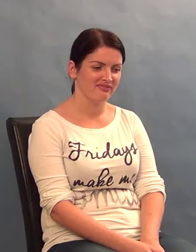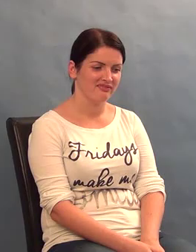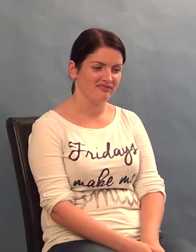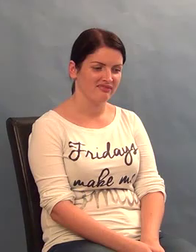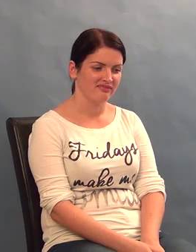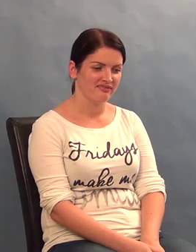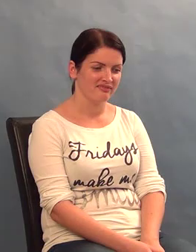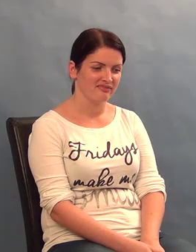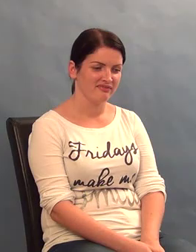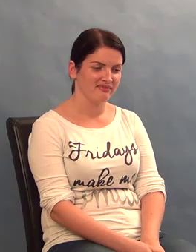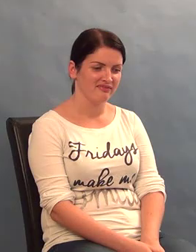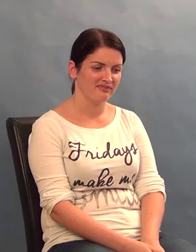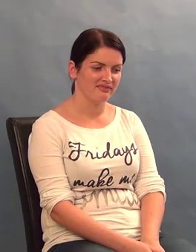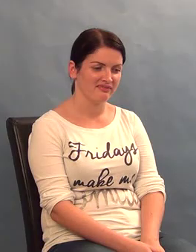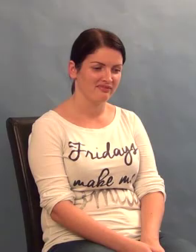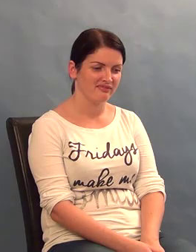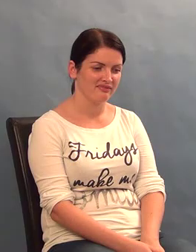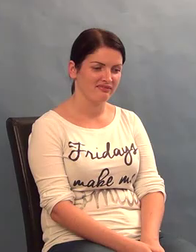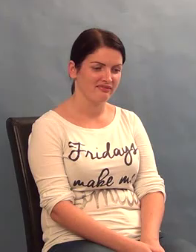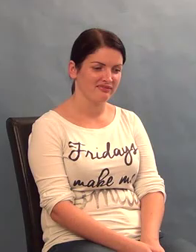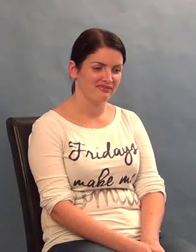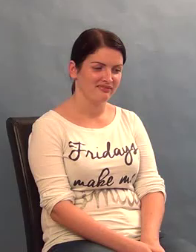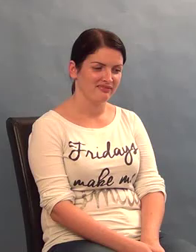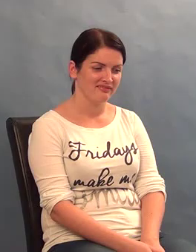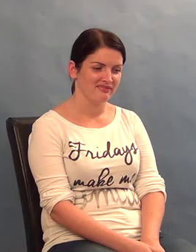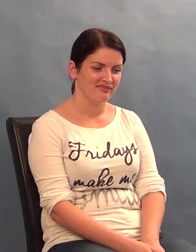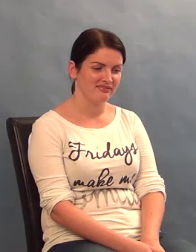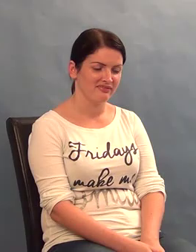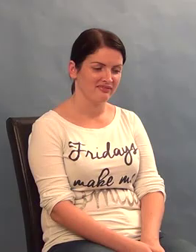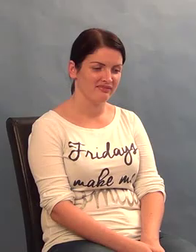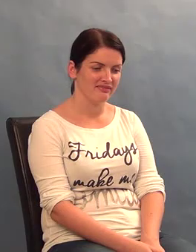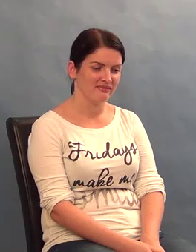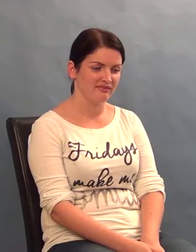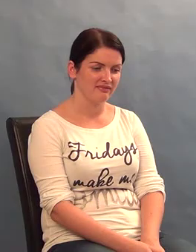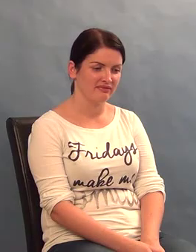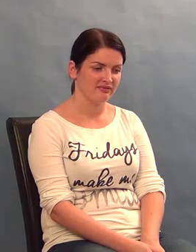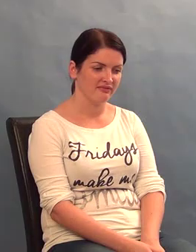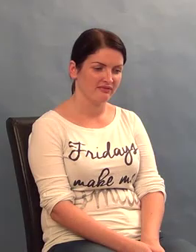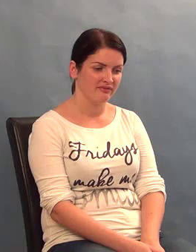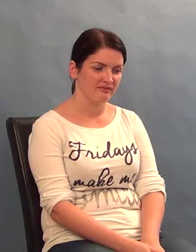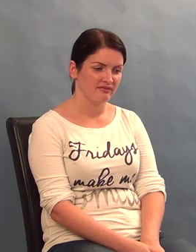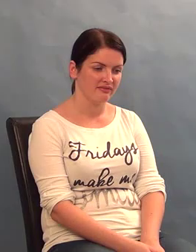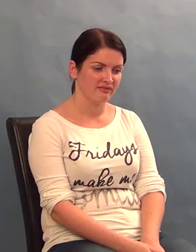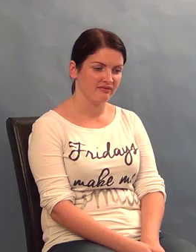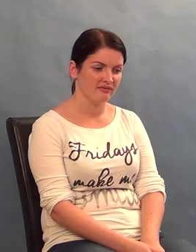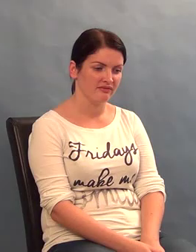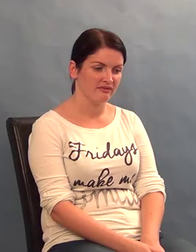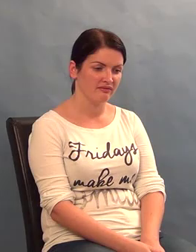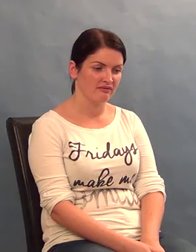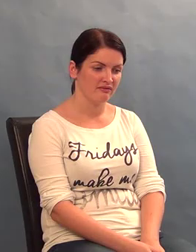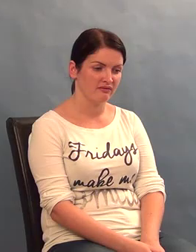Widziałaś takie miejsce nad morzem, że jest miejsce prysznicowe? Jeśli tak to gdzie?